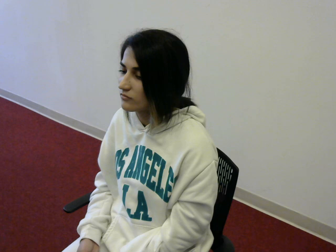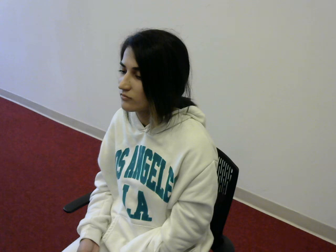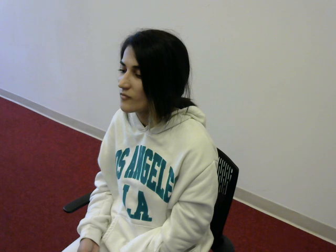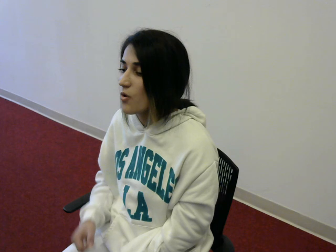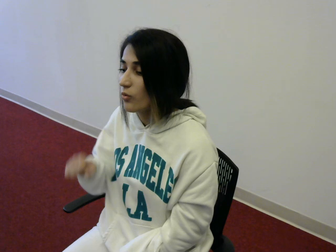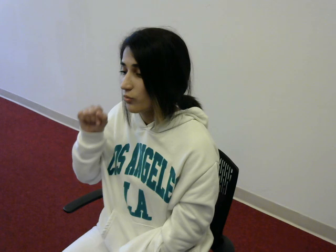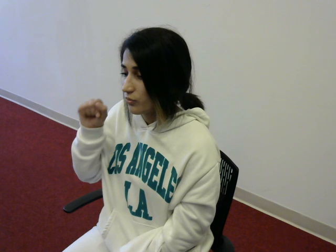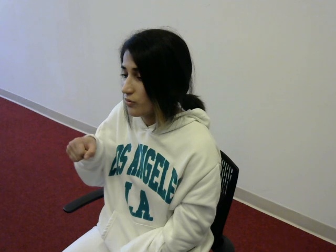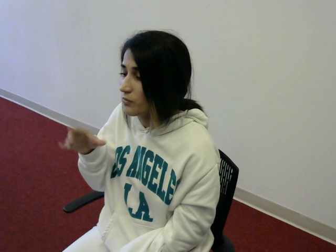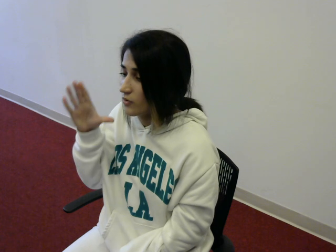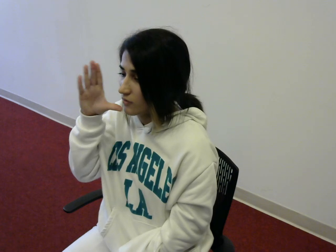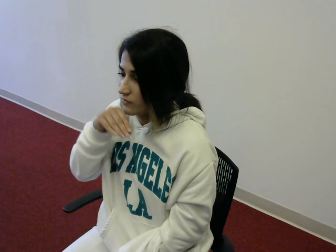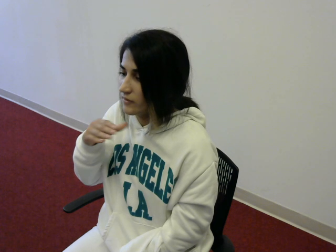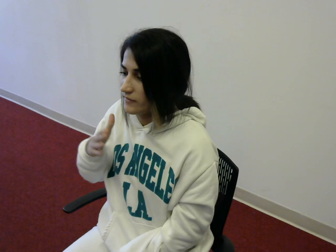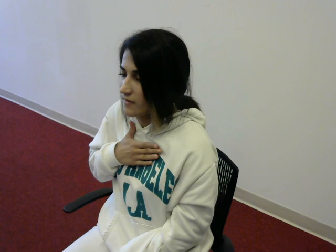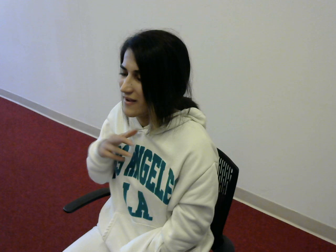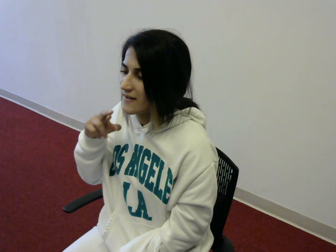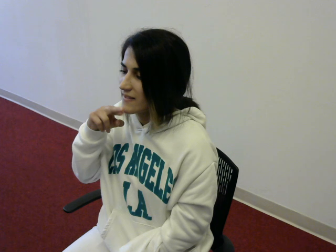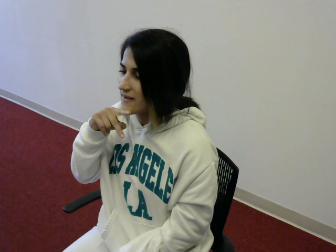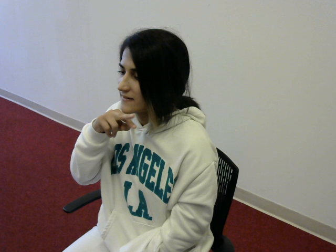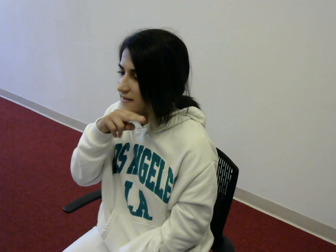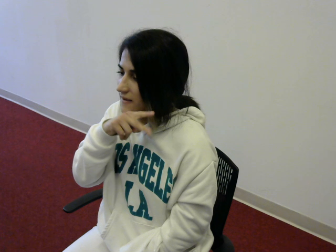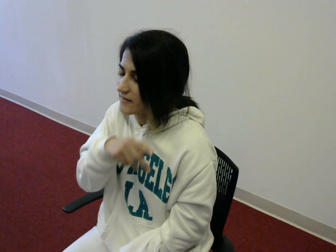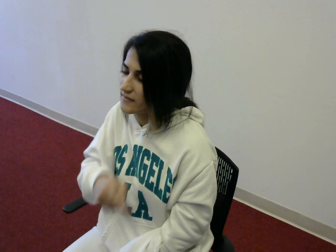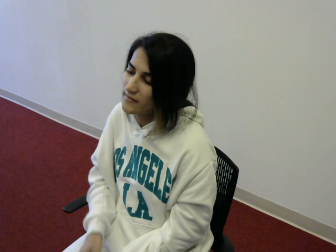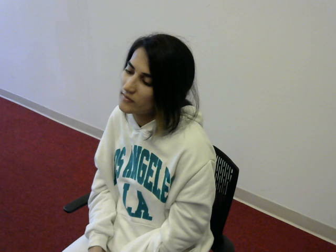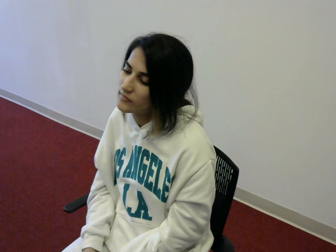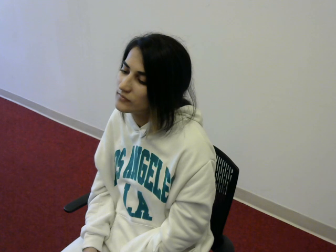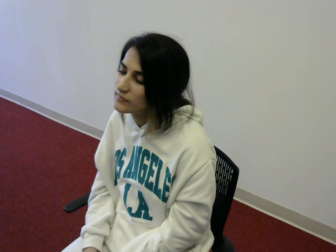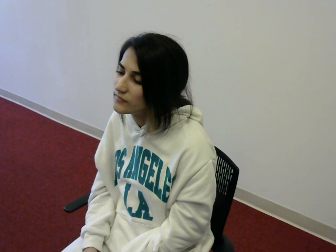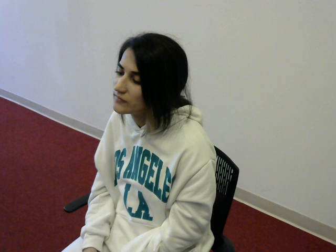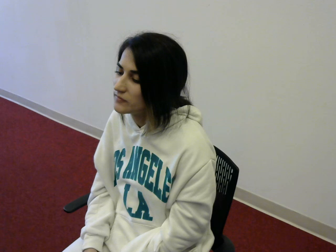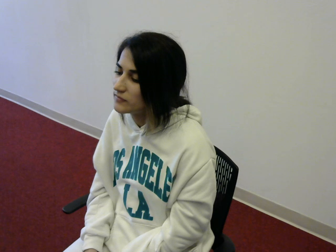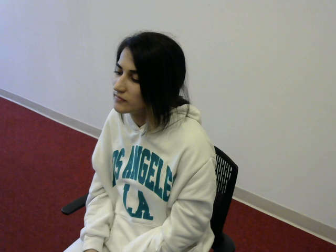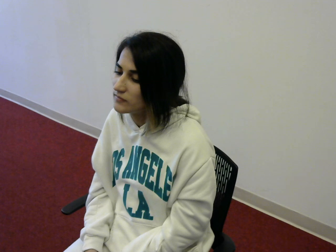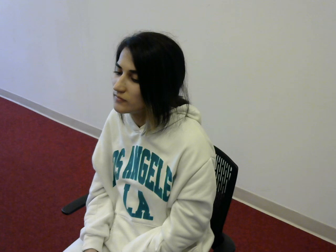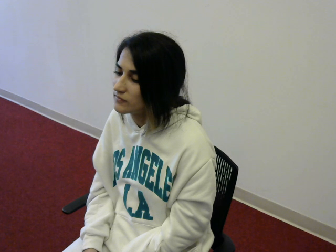Ola bilər mən zəhərlənmişəm